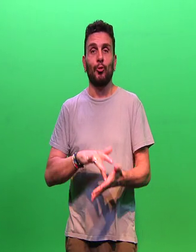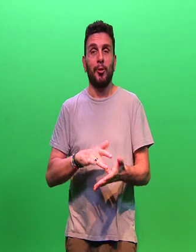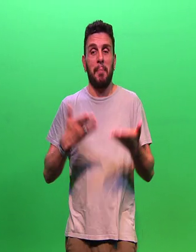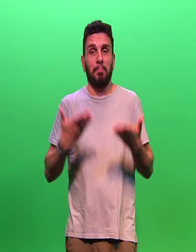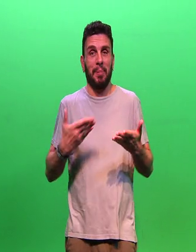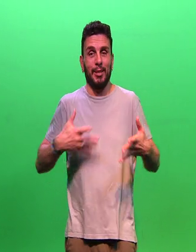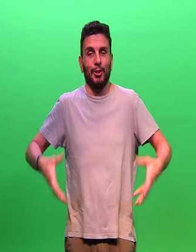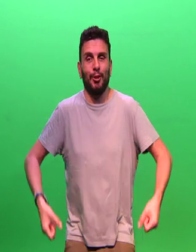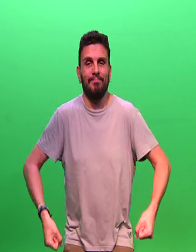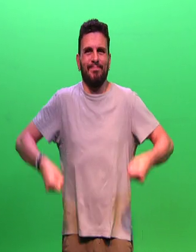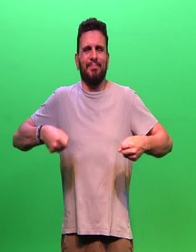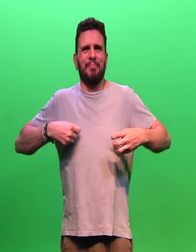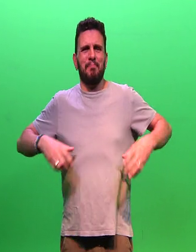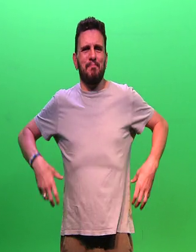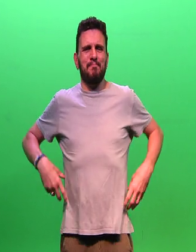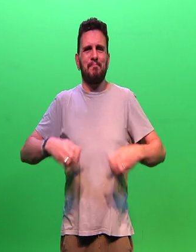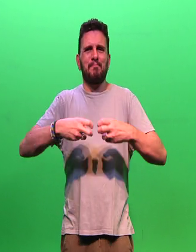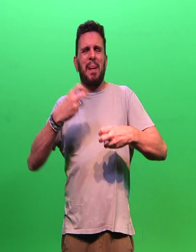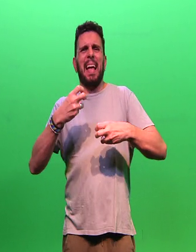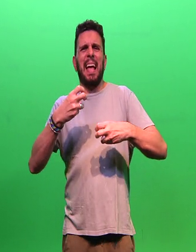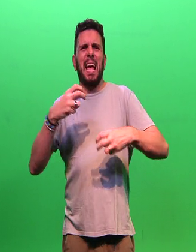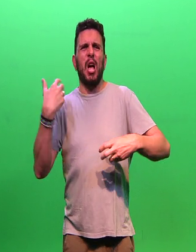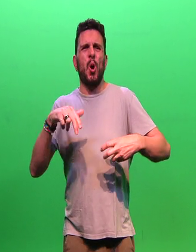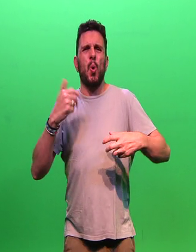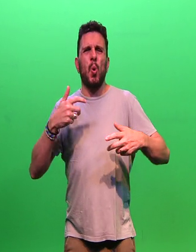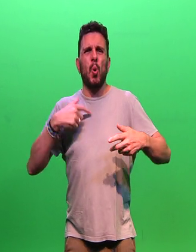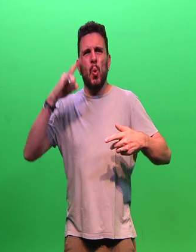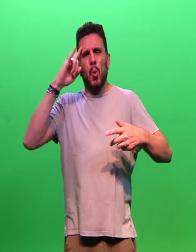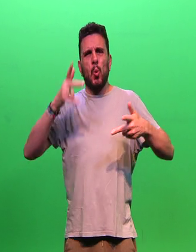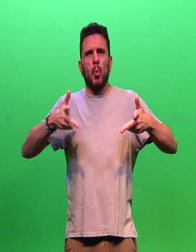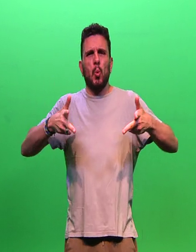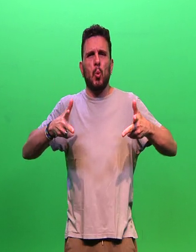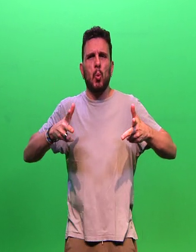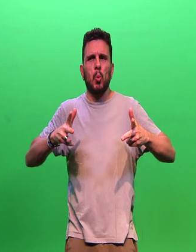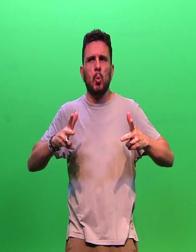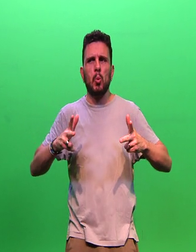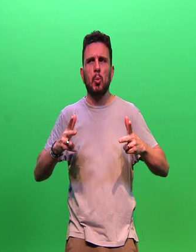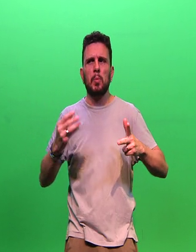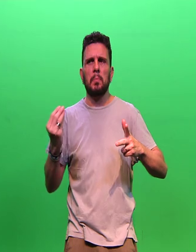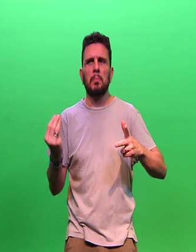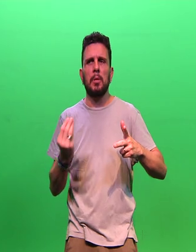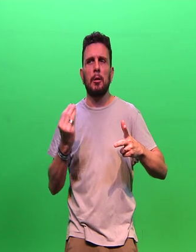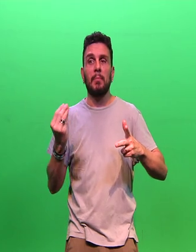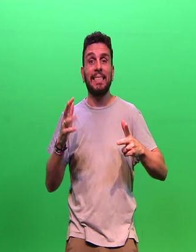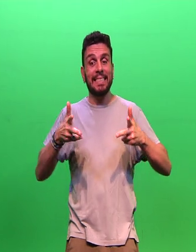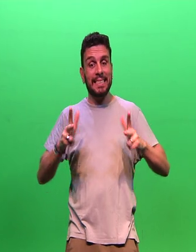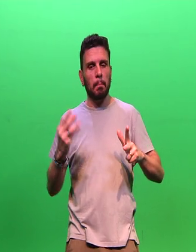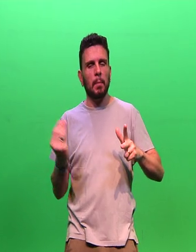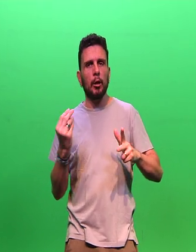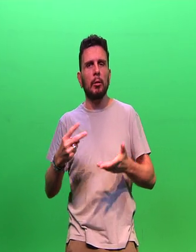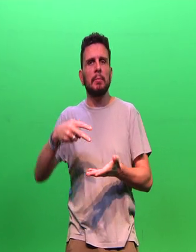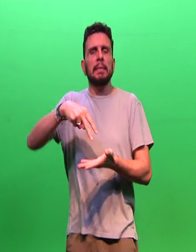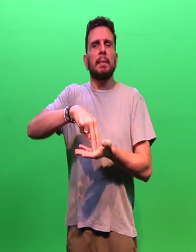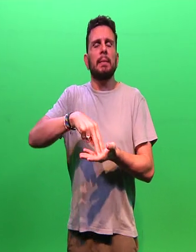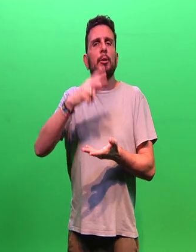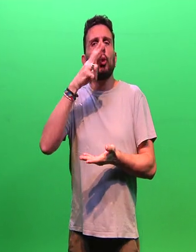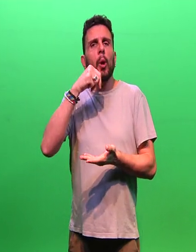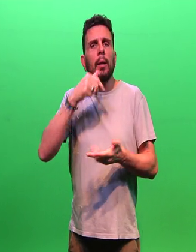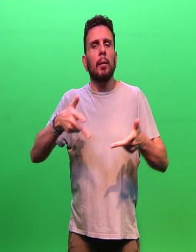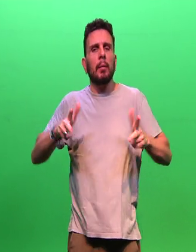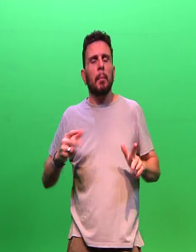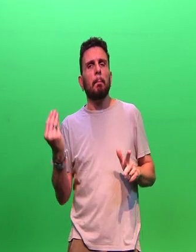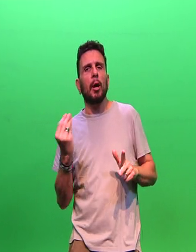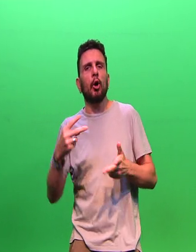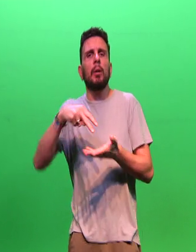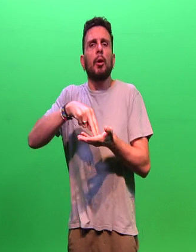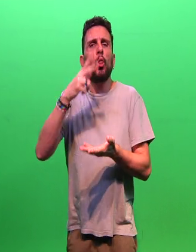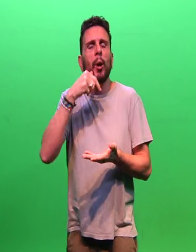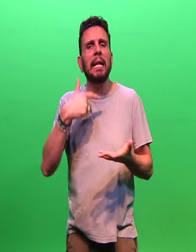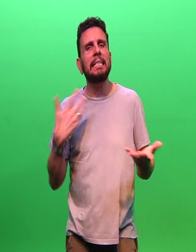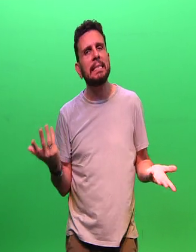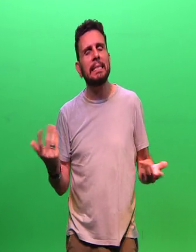Vaig agafar pes i vaig sentir una estirada a l'esquena, vaig seure per si de cas, i estava millor, però quan m'aixeco em fa mal, quan sec estic millor, què faig?